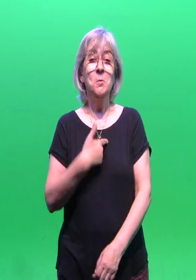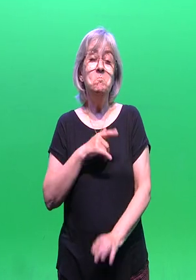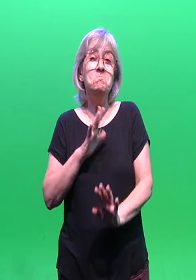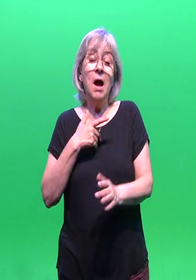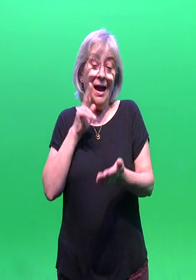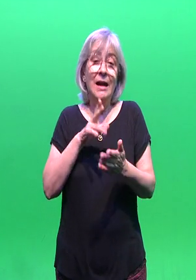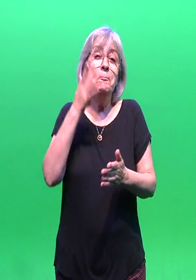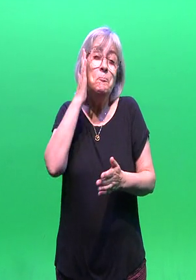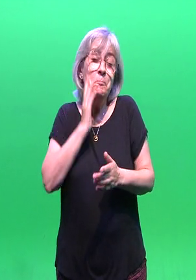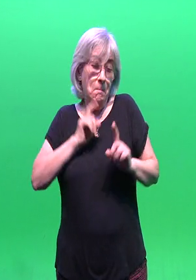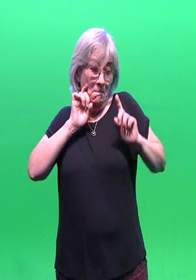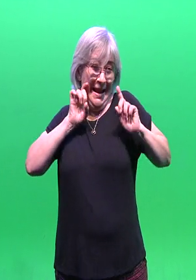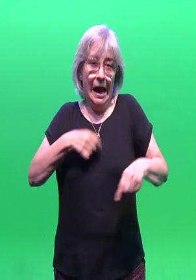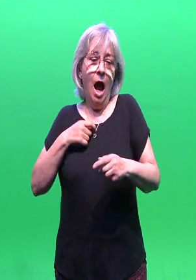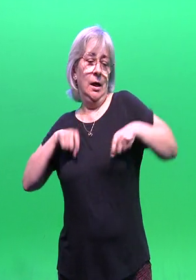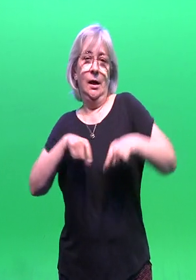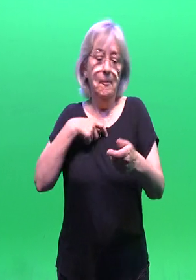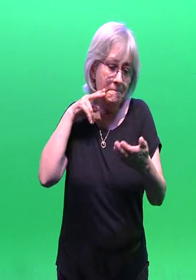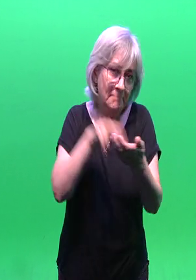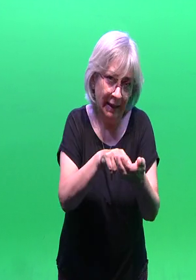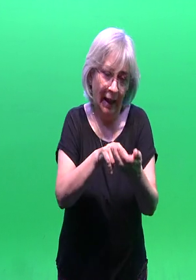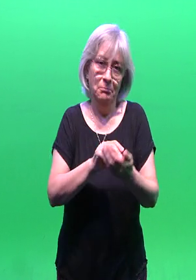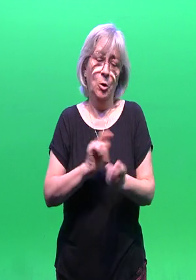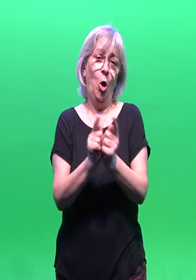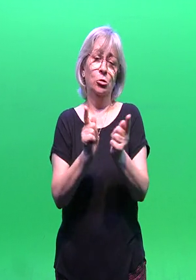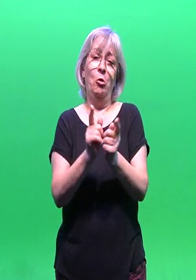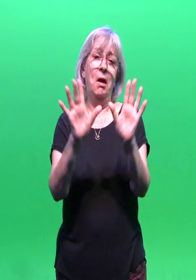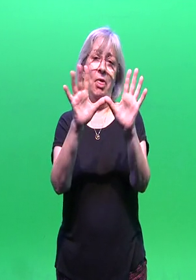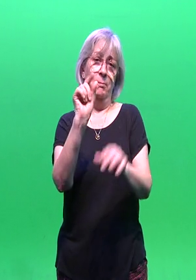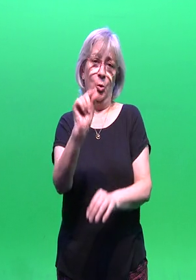Quan em llevo, al matí, de seguida vaig a mirar el mòbil, però només deu minuts.